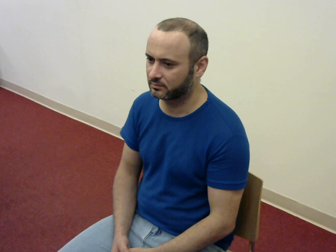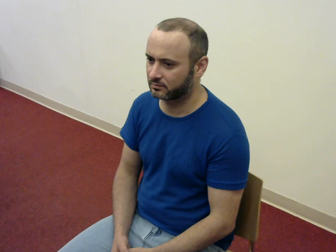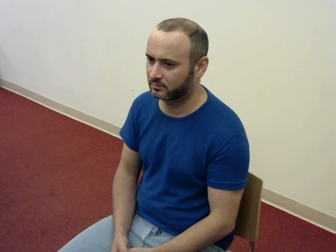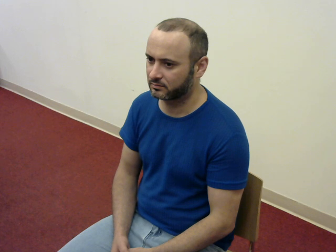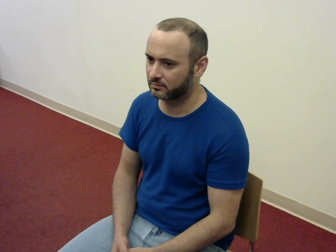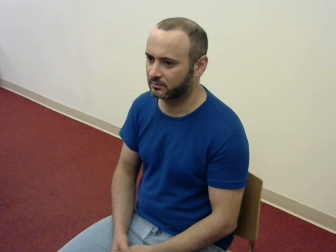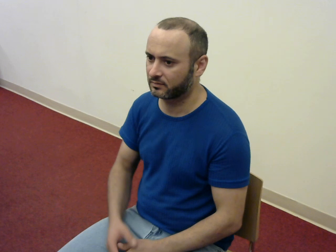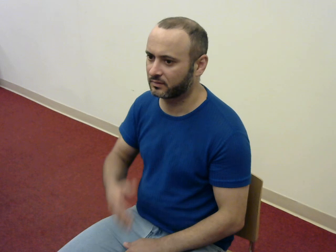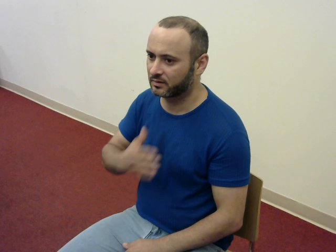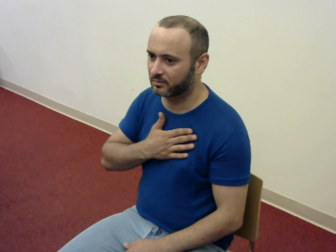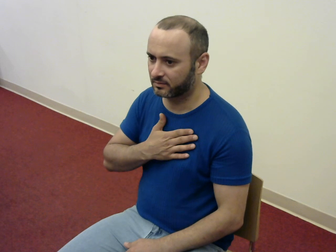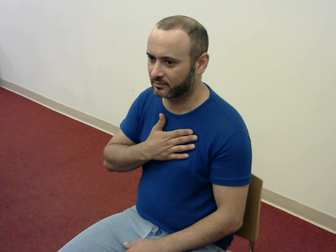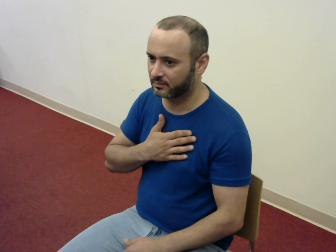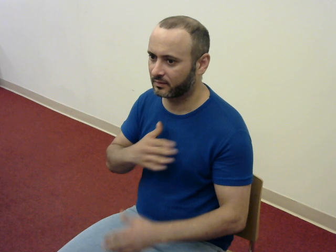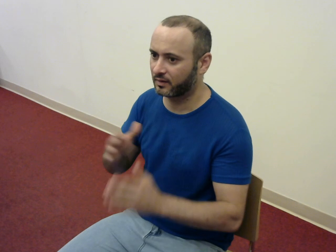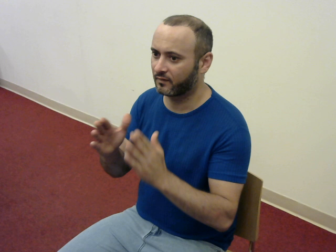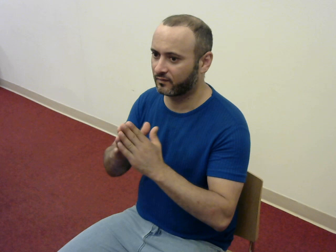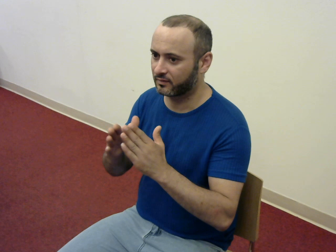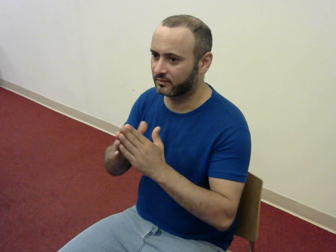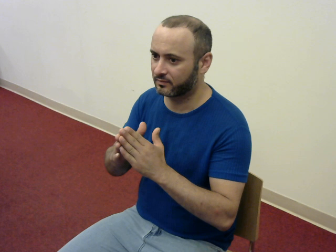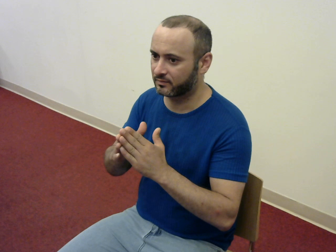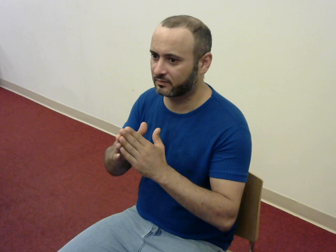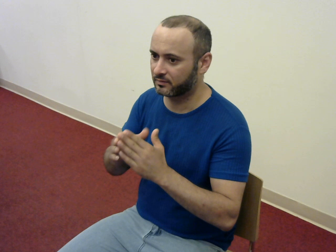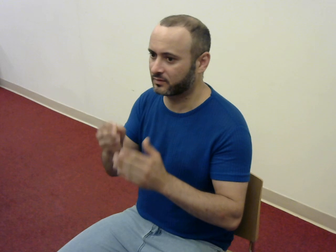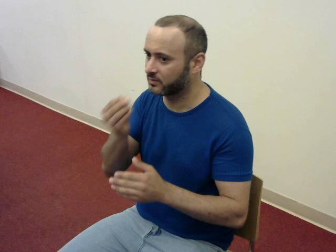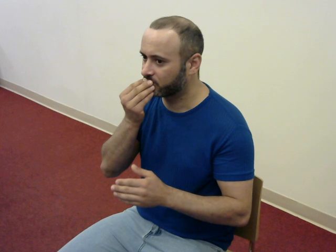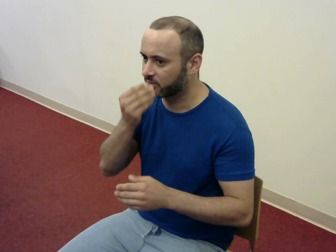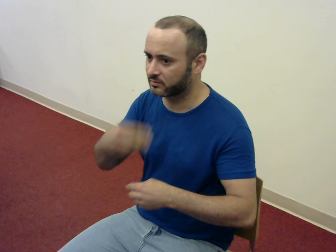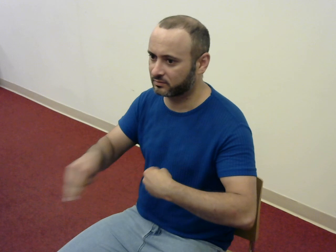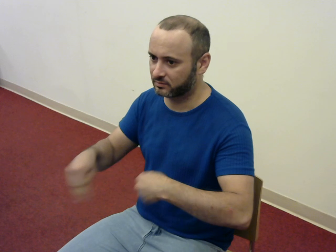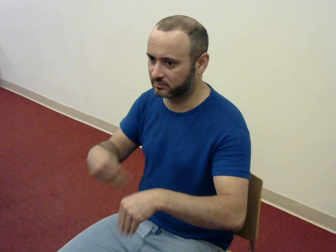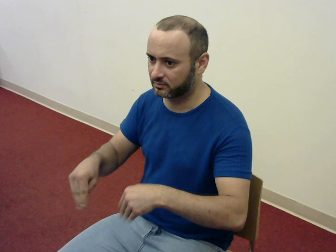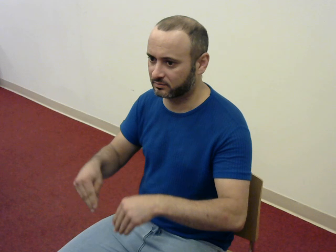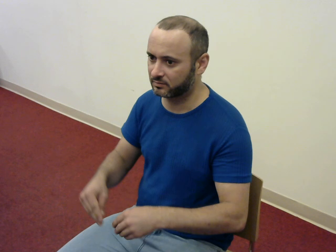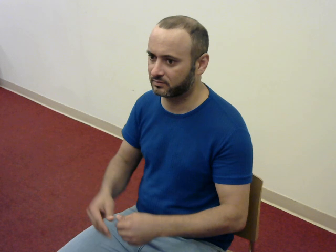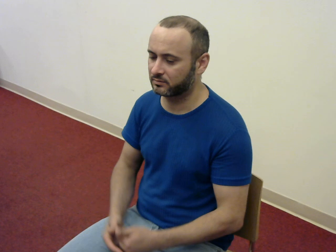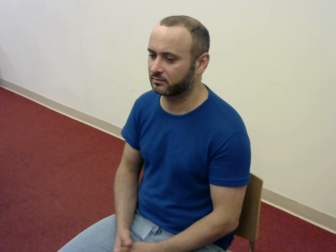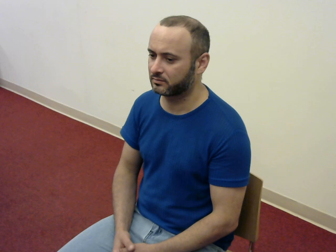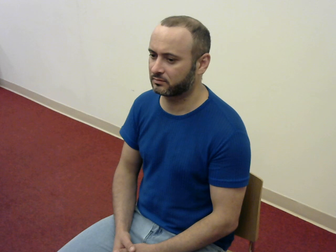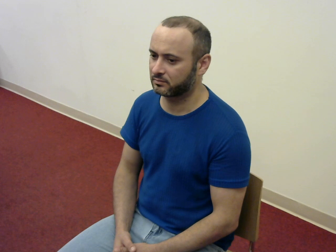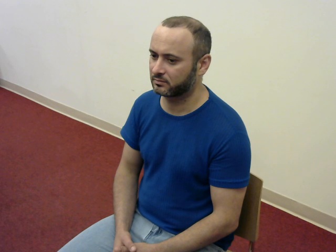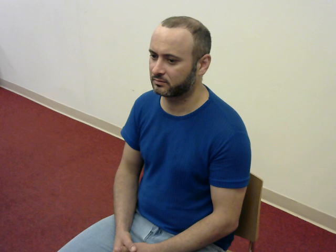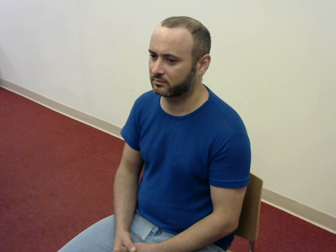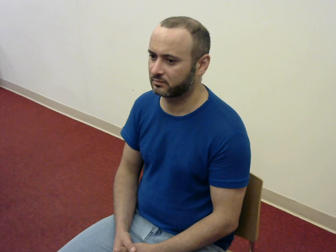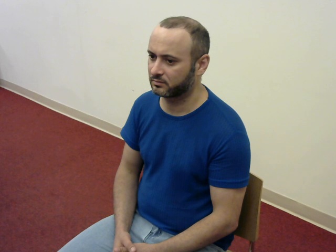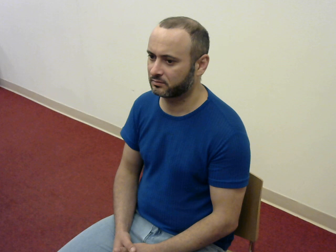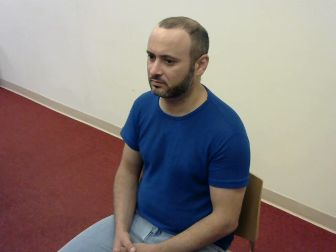Mən evə ərzaq almalıyam